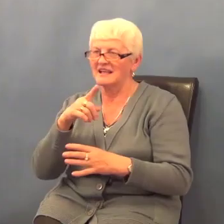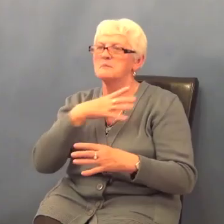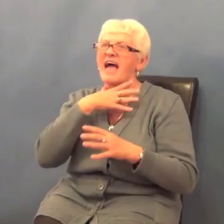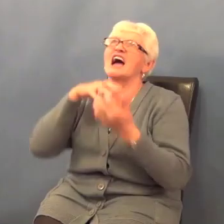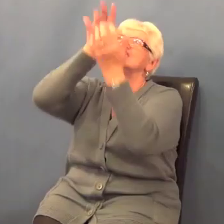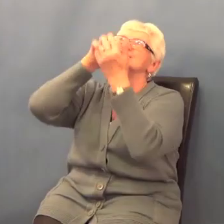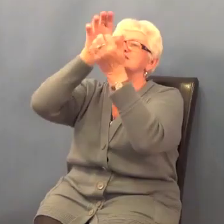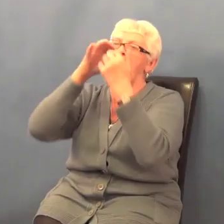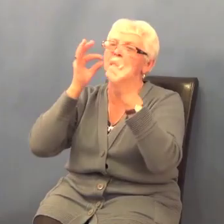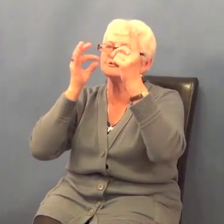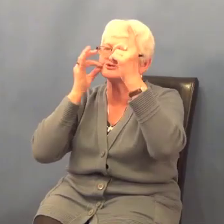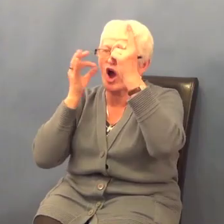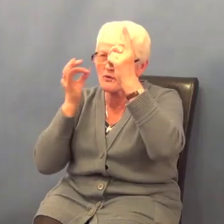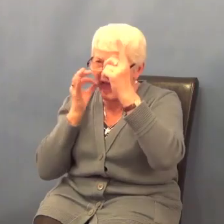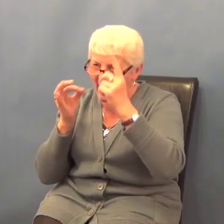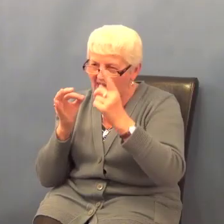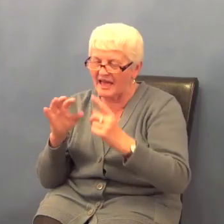Pies szczekał na pszczoły.